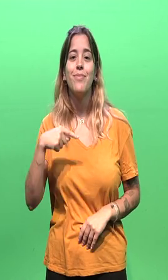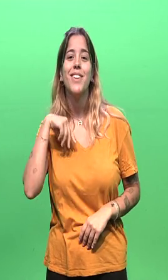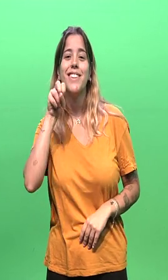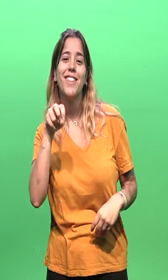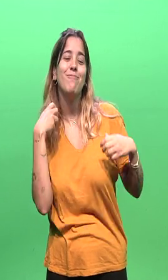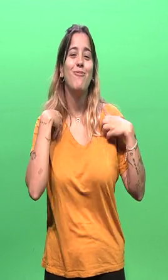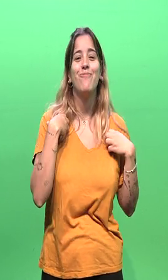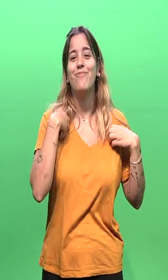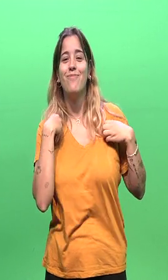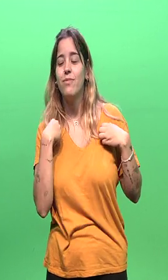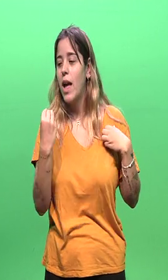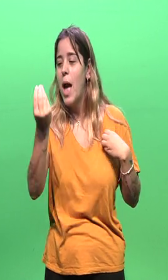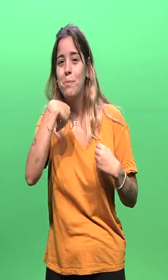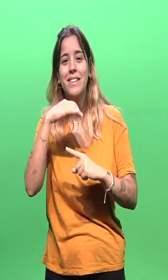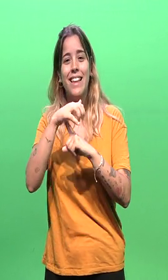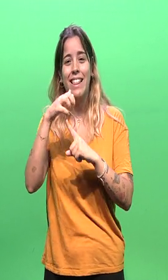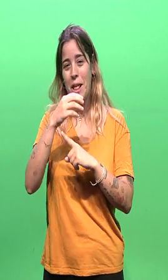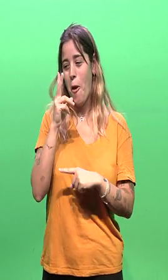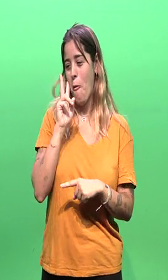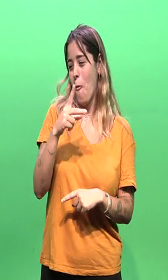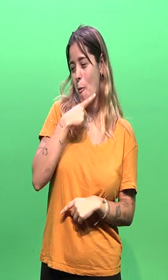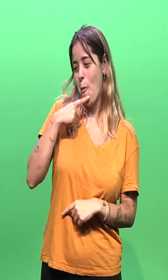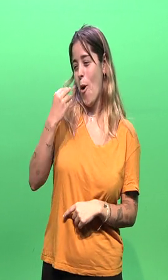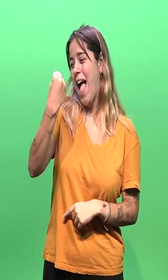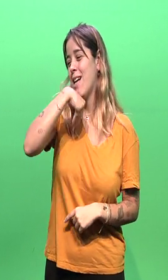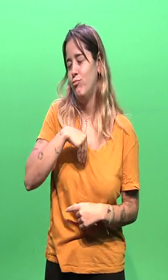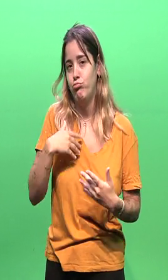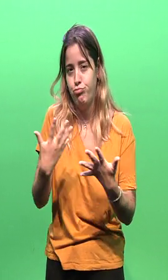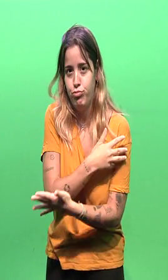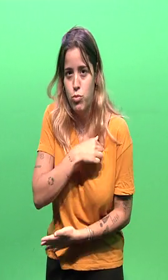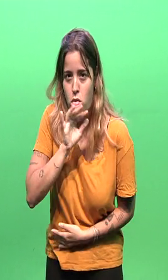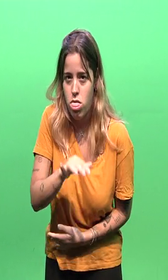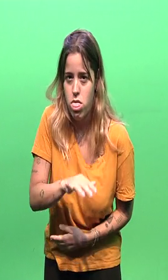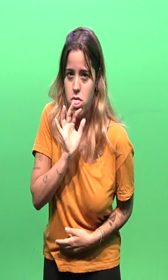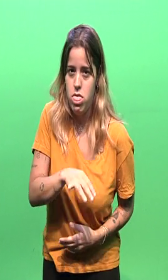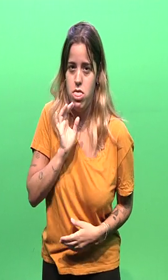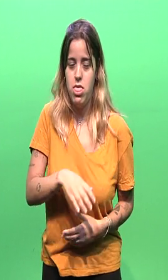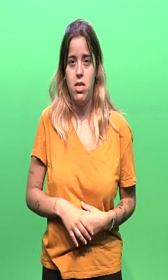Estava caminant, d'excursió, i m'he menjat un bolet que em semblava molt bo, però ha sigut un error, he començat a vomitar.